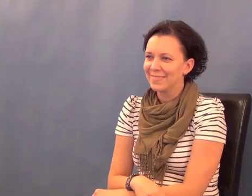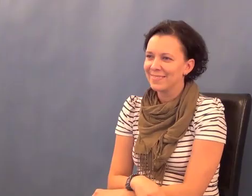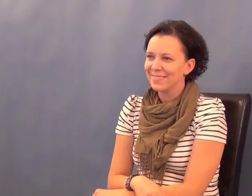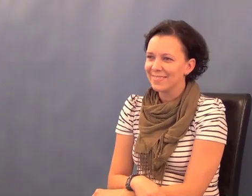Dobrze.